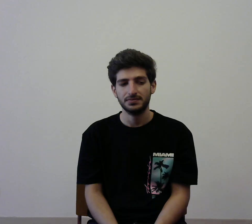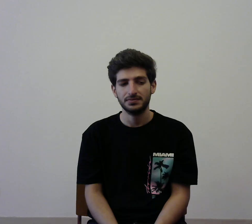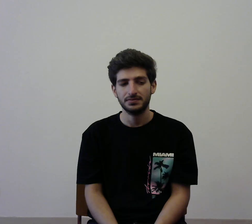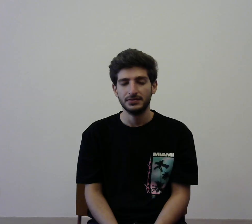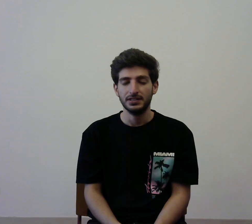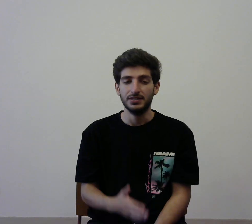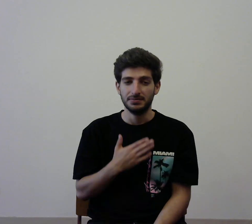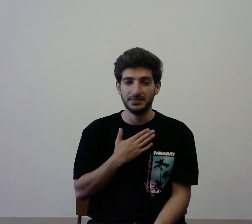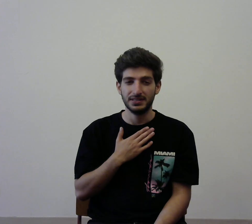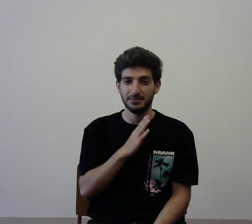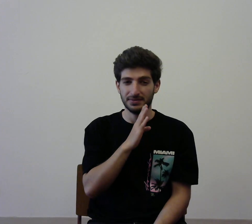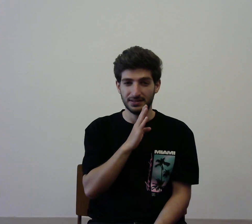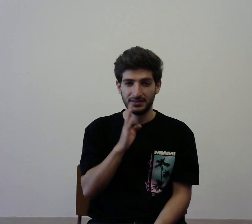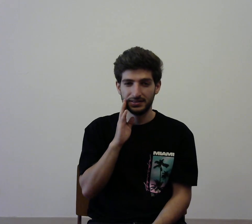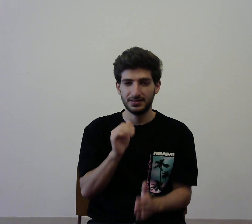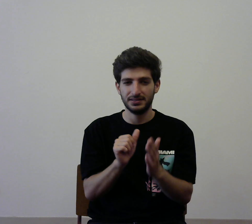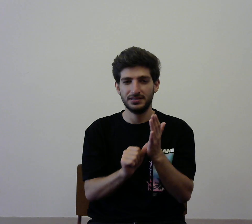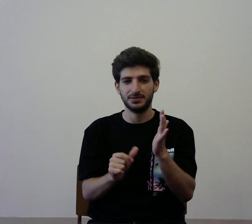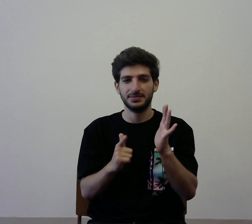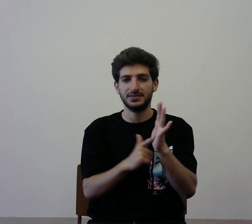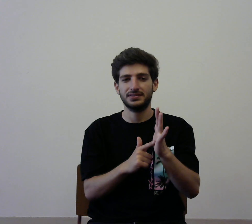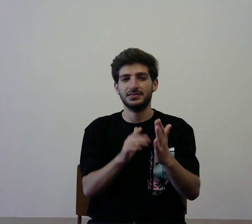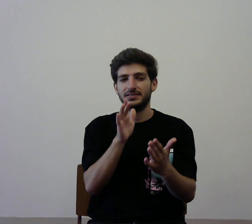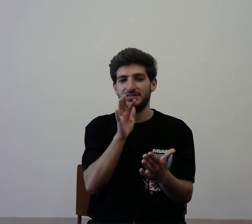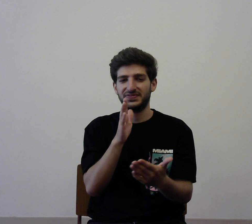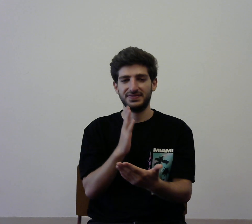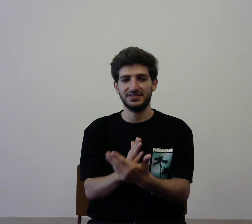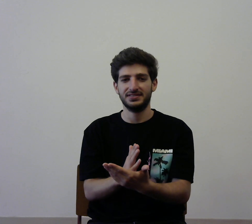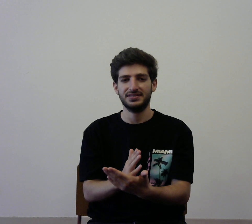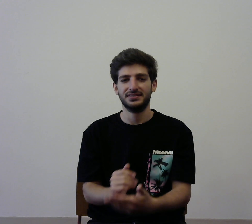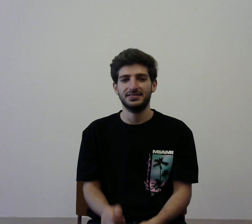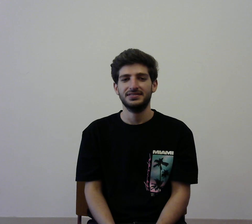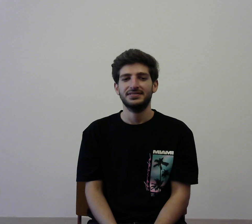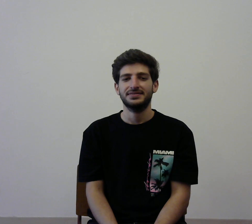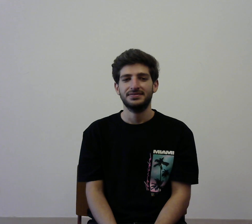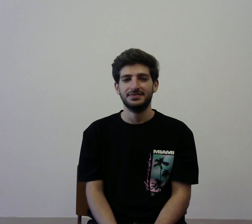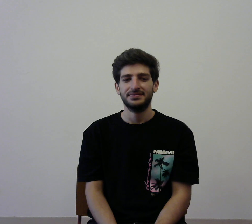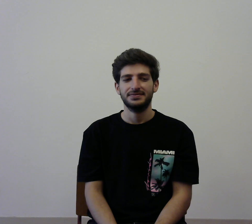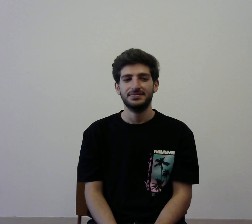Mənim anamın 67 yaşı var